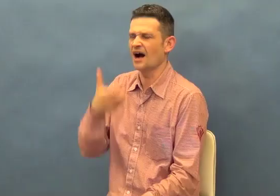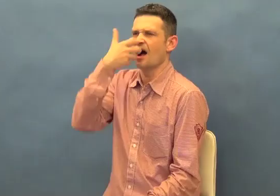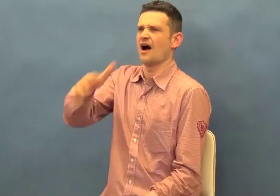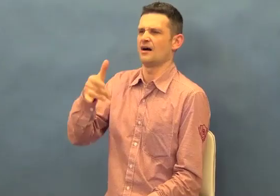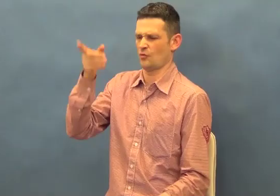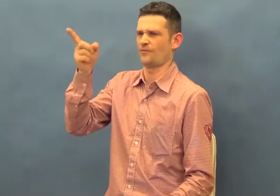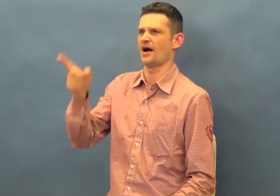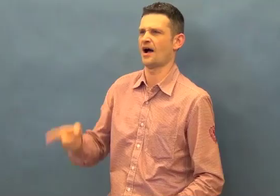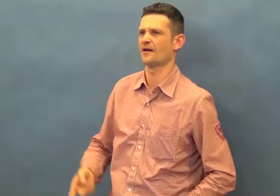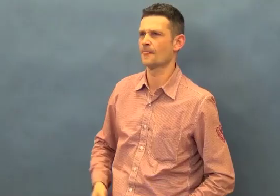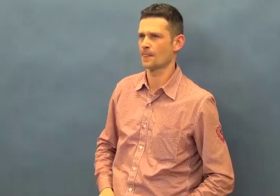Uwaga, gorąca woda!